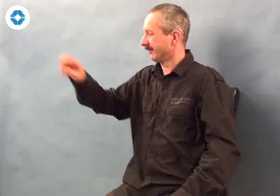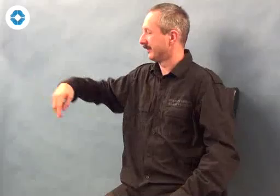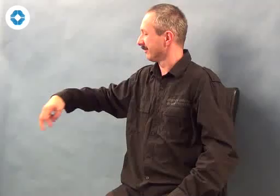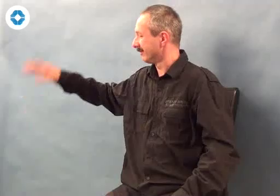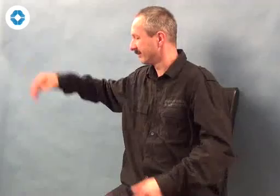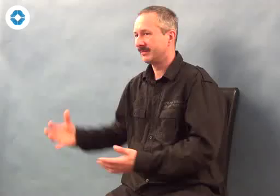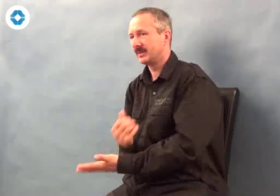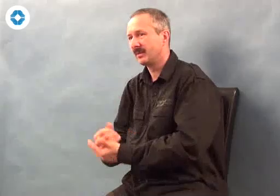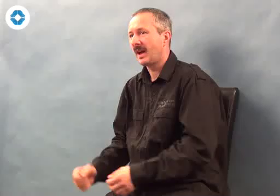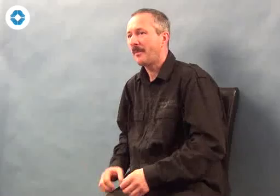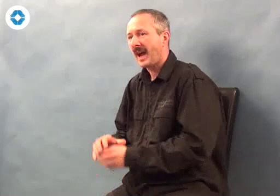Poszedł zbierać kamienie.